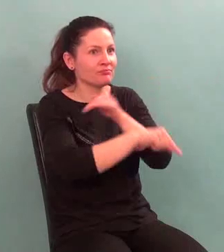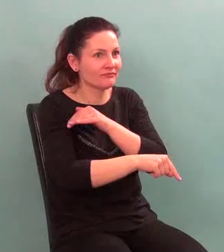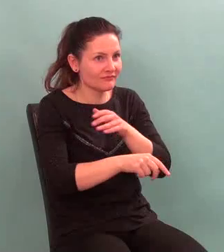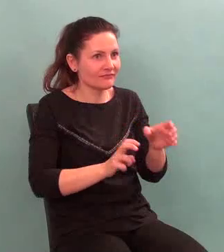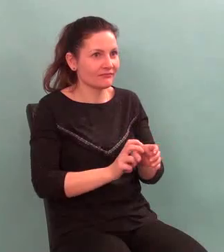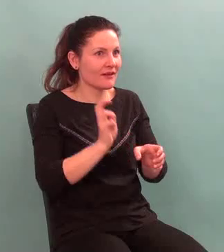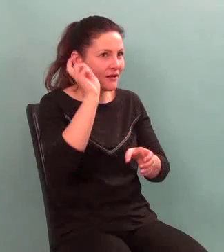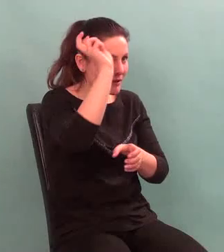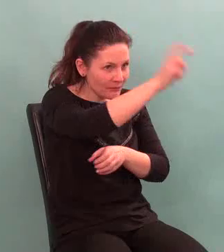Wyskoczyła.